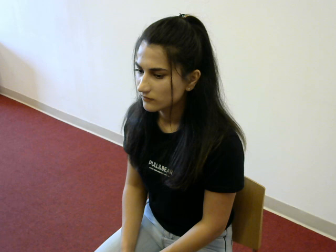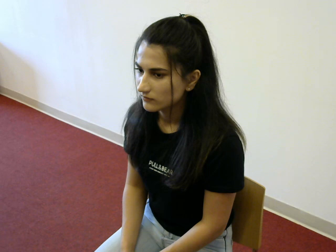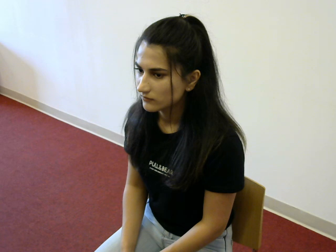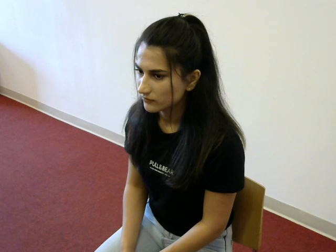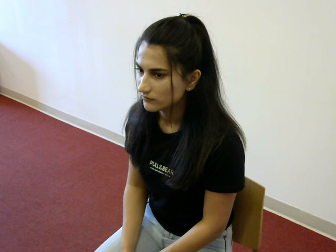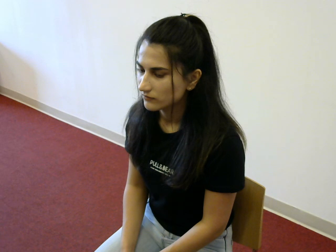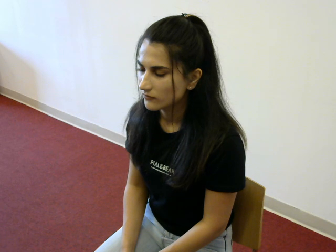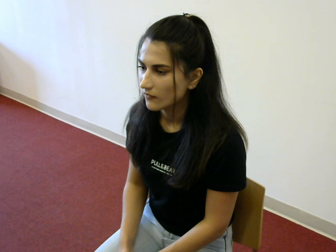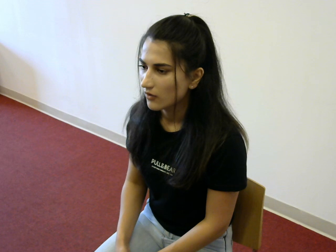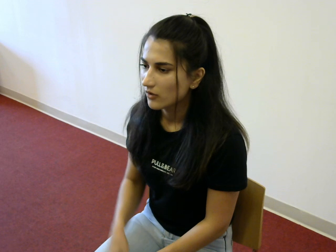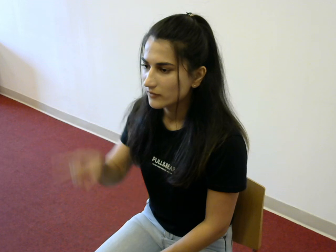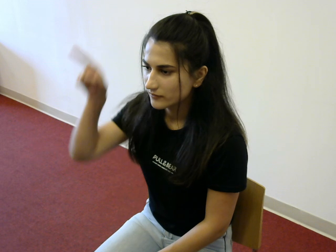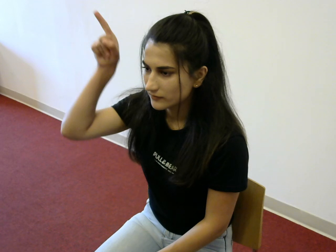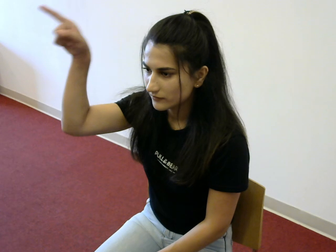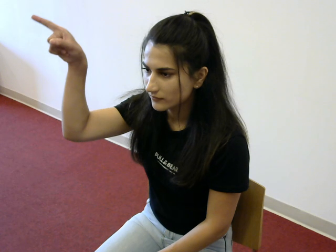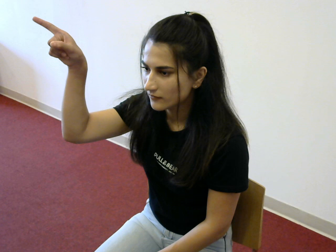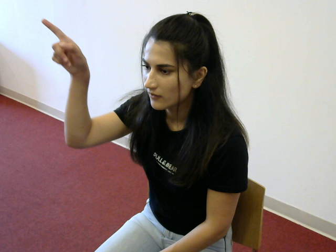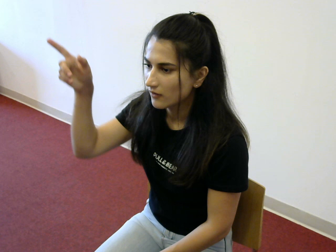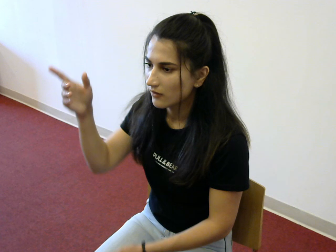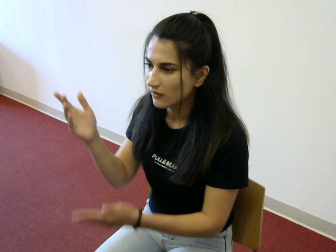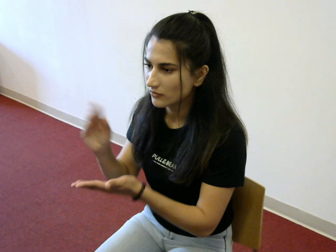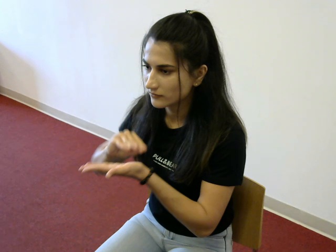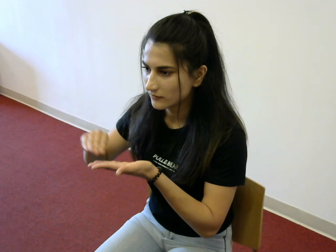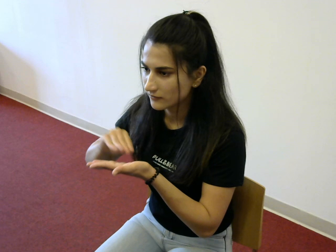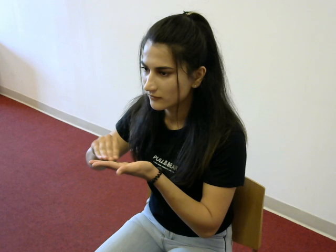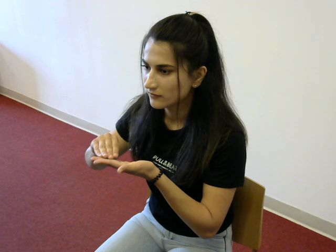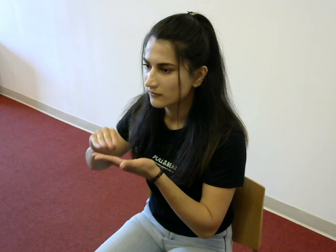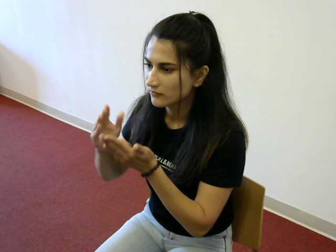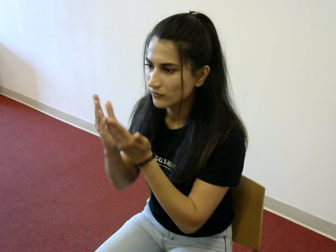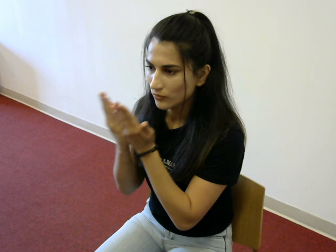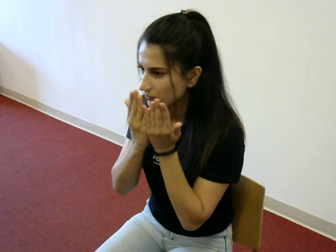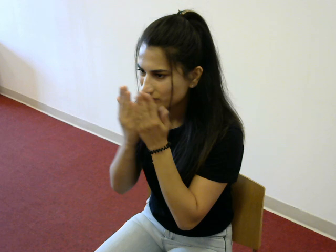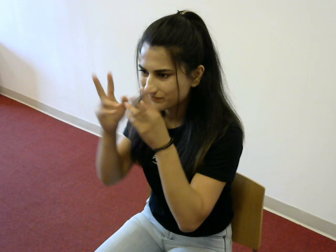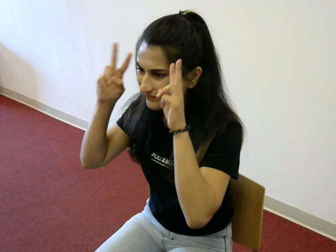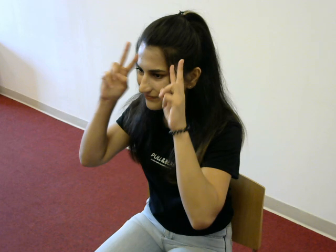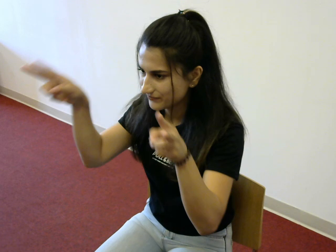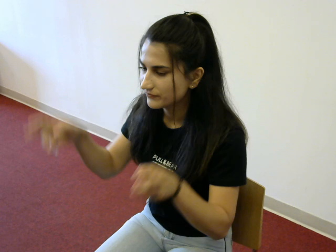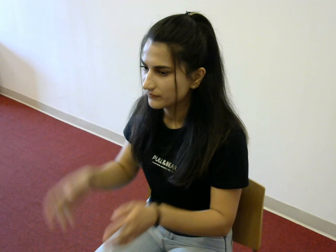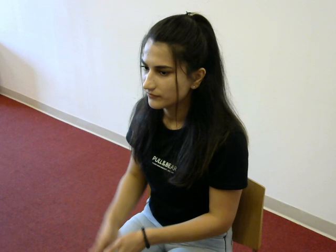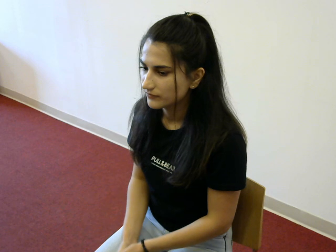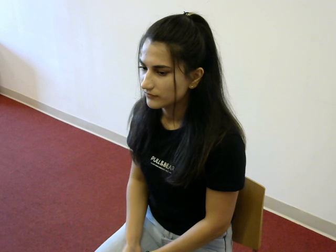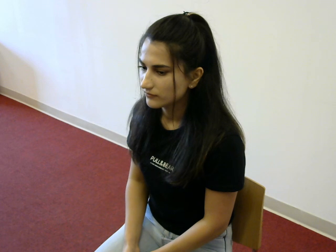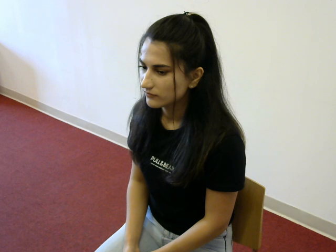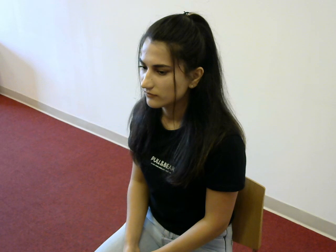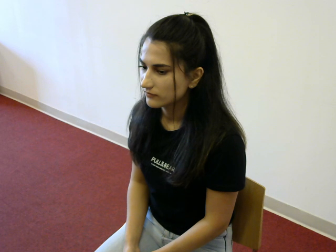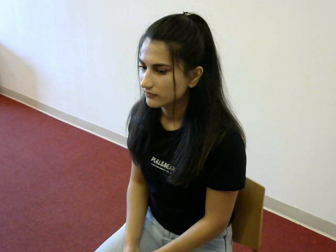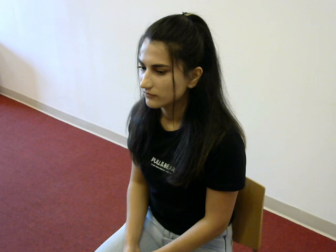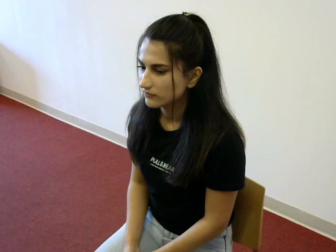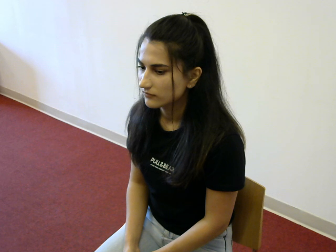O yazıb-oxuya bilmir